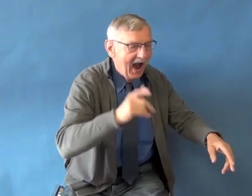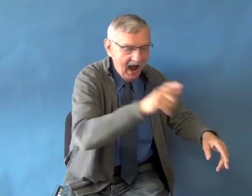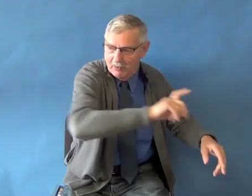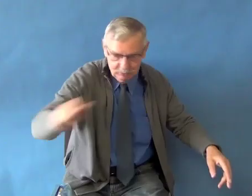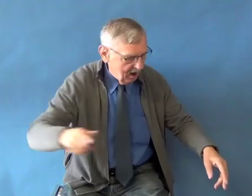Eh.